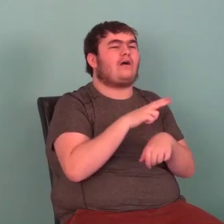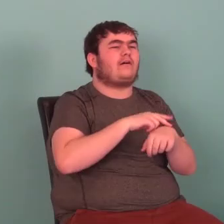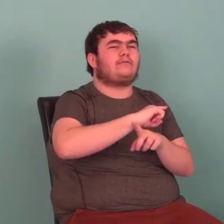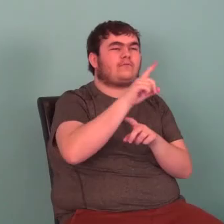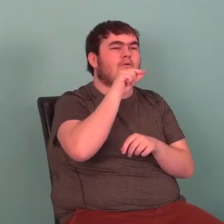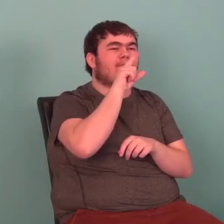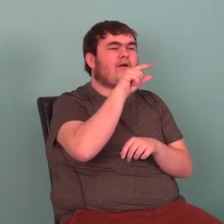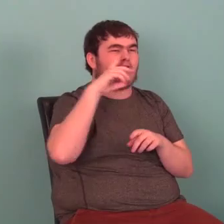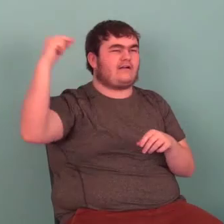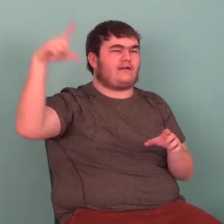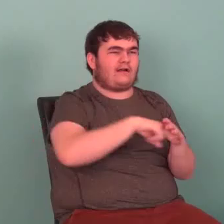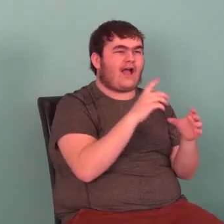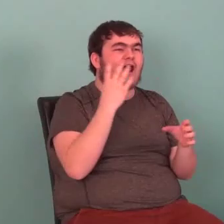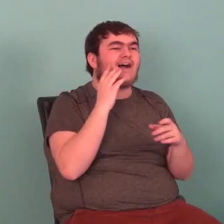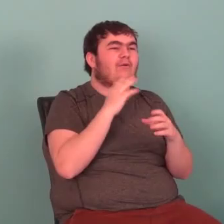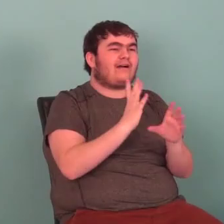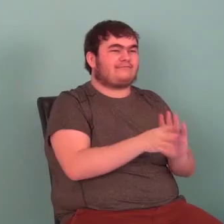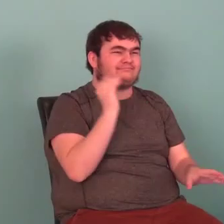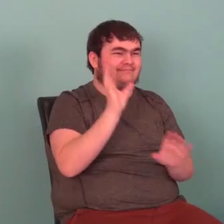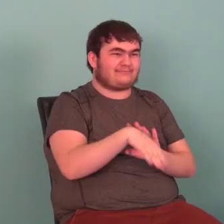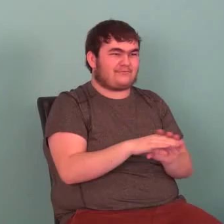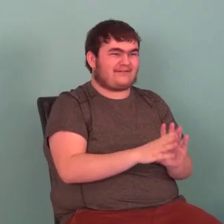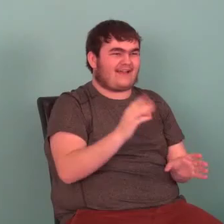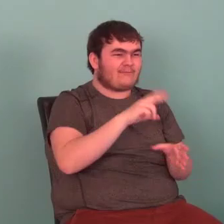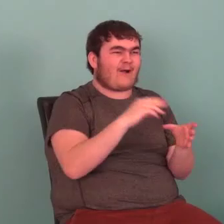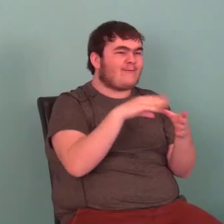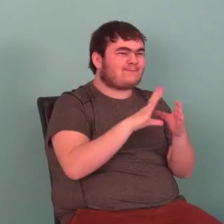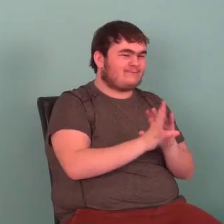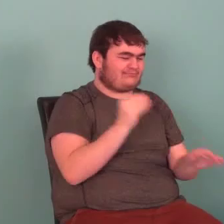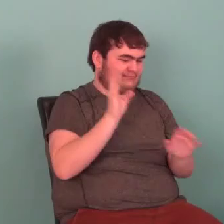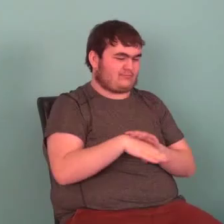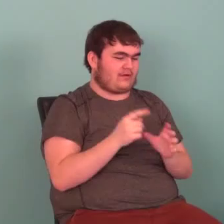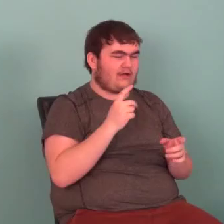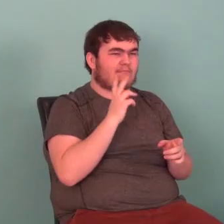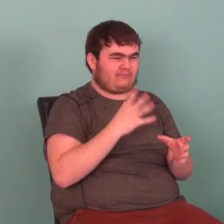Akurat wybiła pełna godzina i kukułka zaczęła wyskakiwać z zegara kradnąc do dzioba wszystkie jabłka, aż miska została pusta.